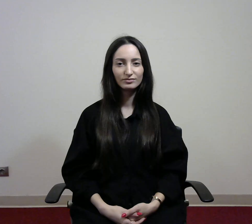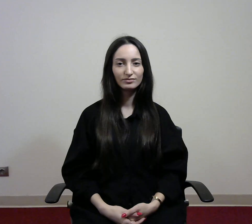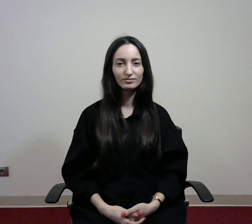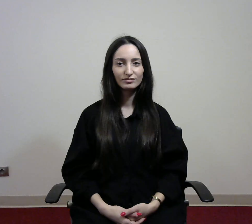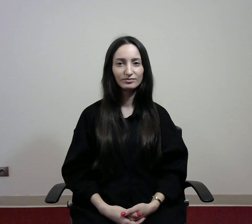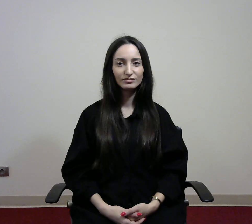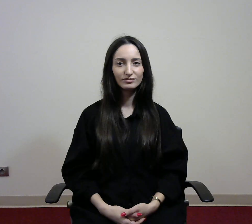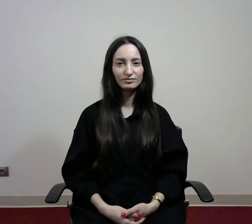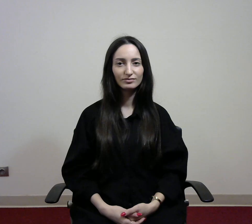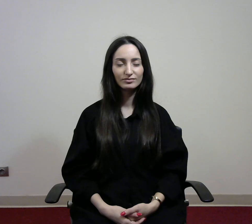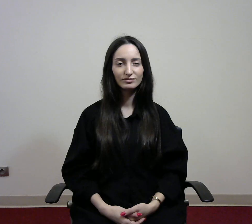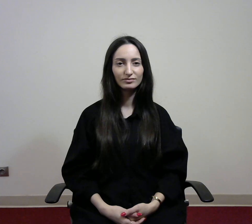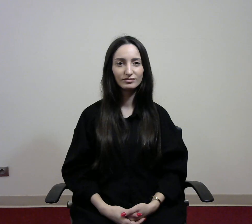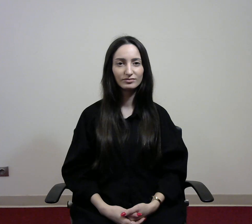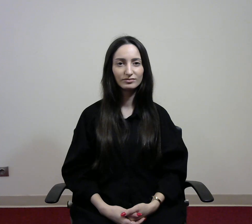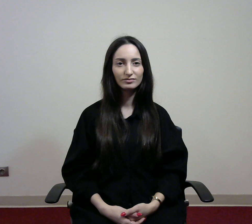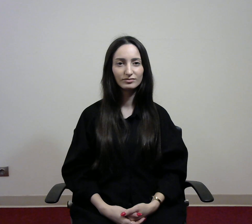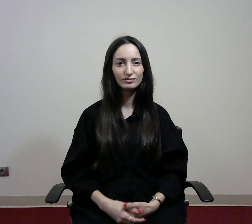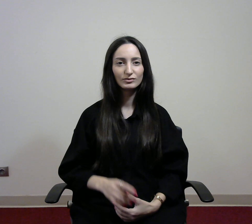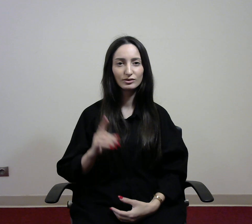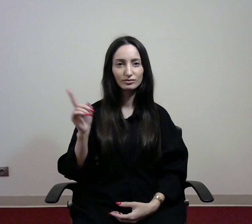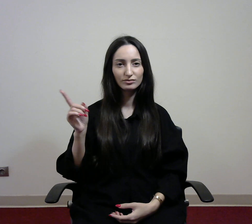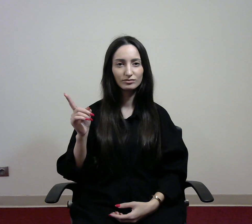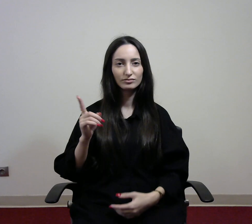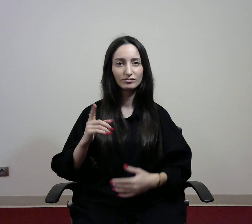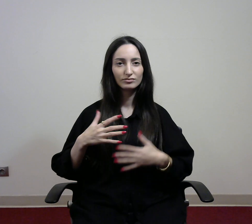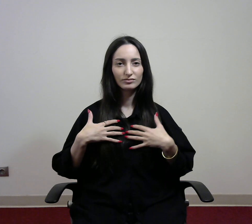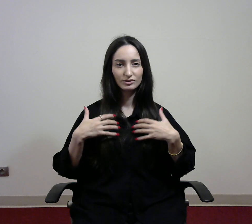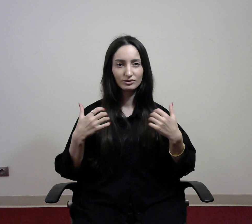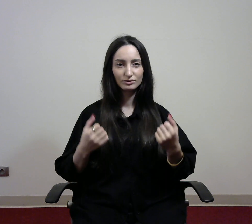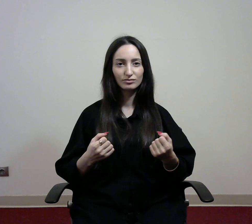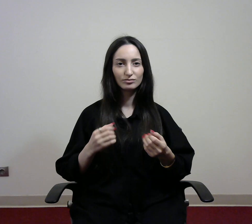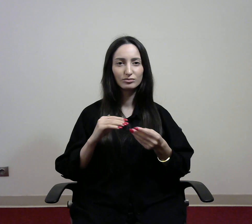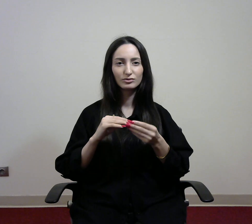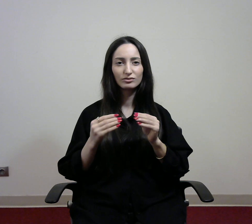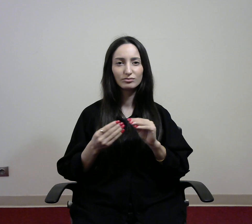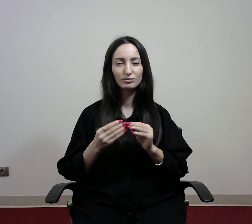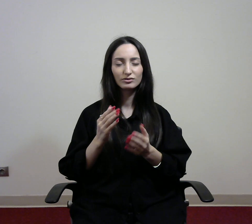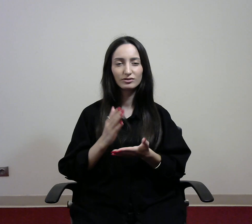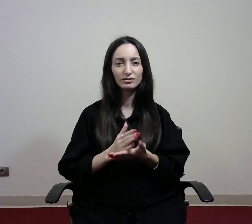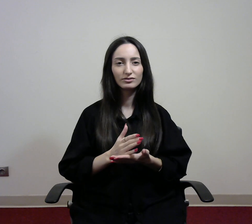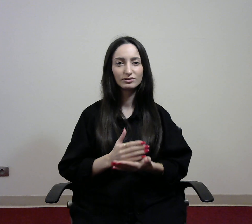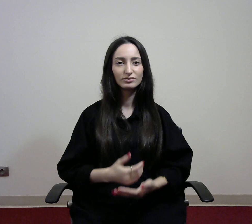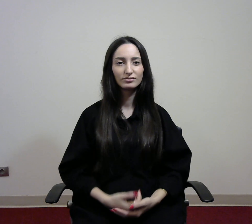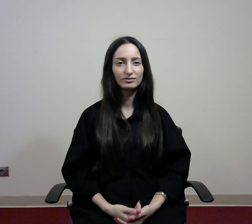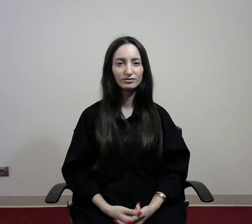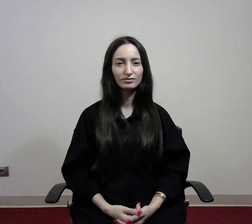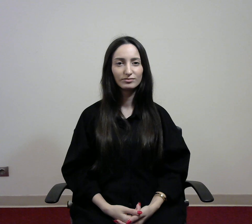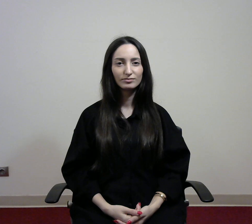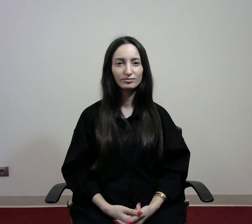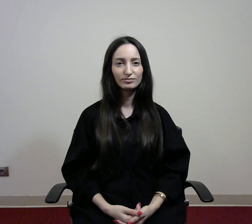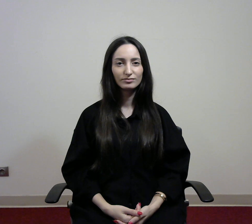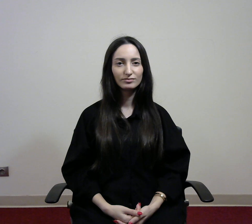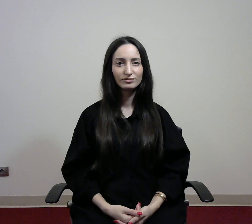Onun sağlamlıq problemi var